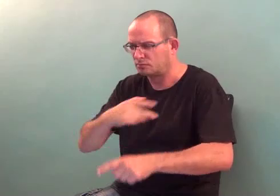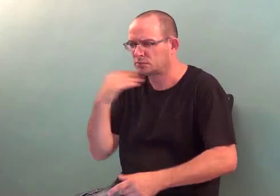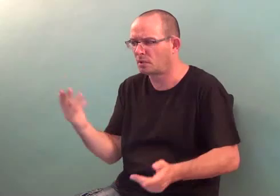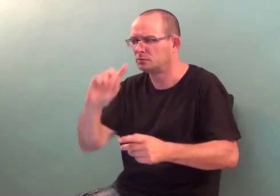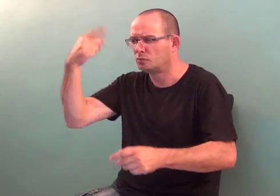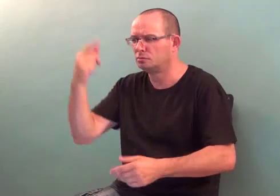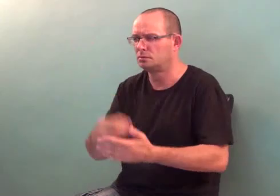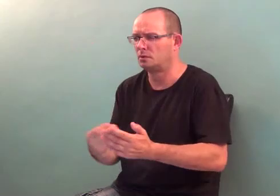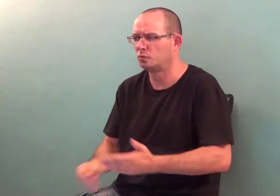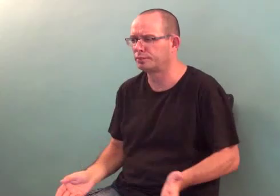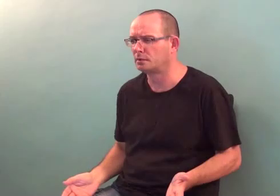Wystarczy godzina na zakupy.